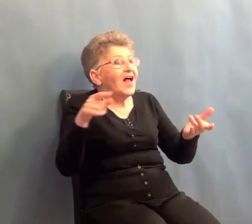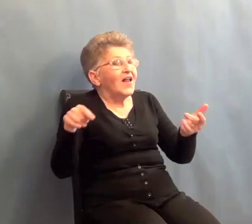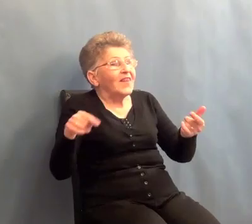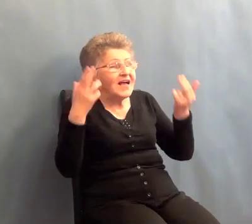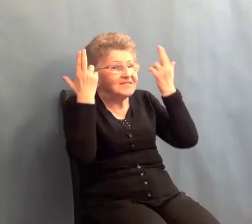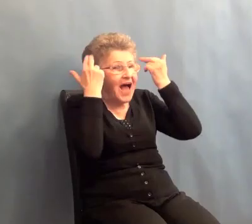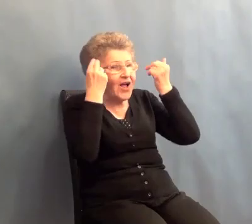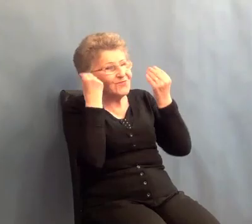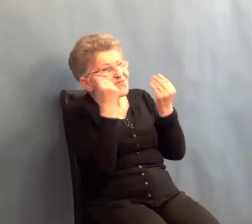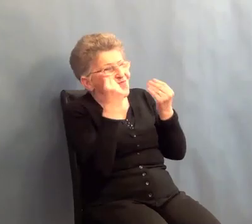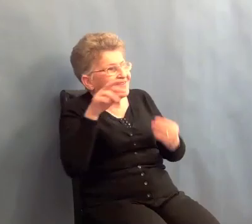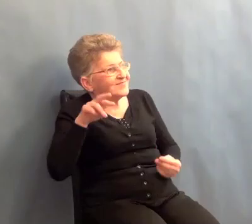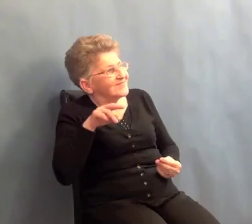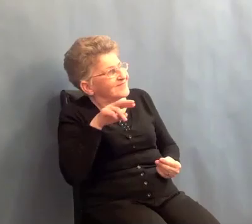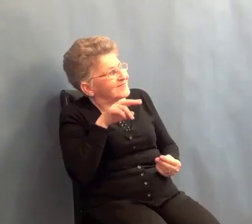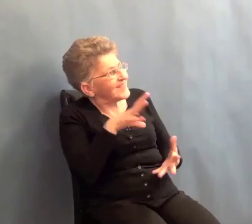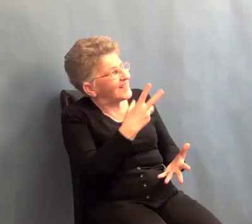Królik szczęśliwy poszedł dalej.